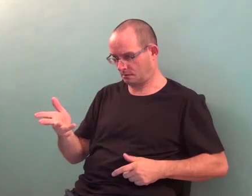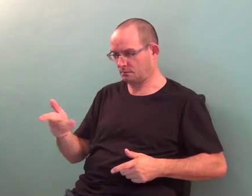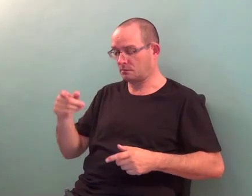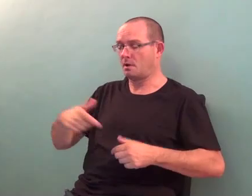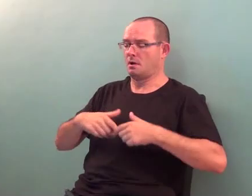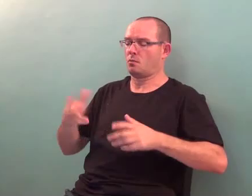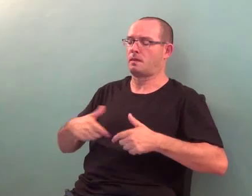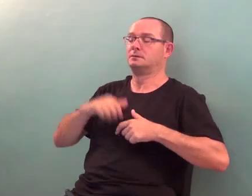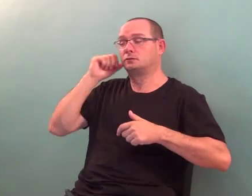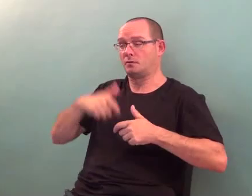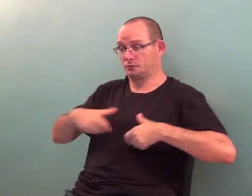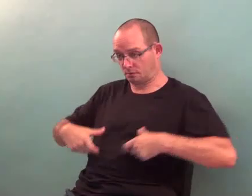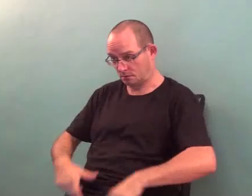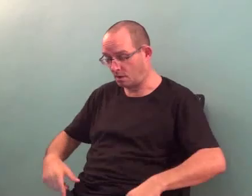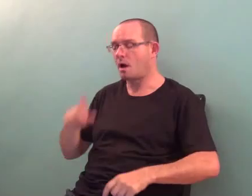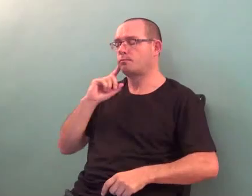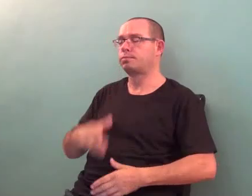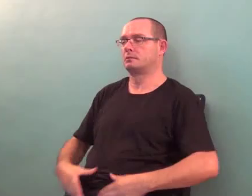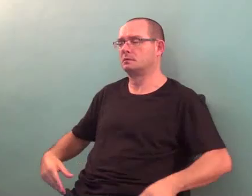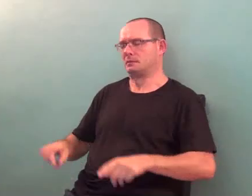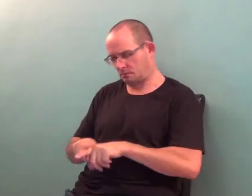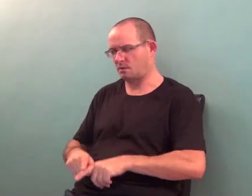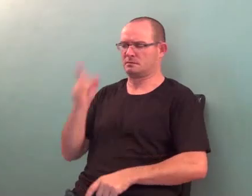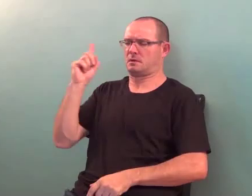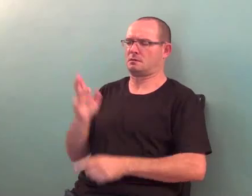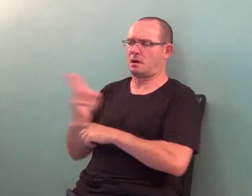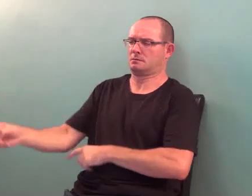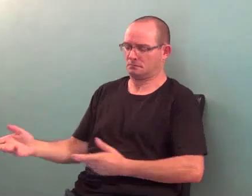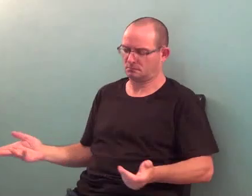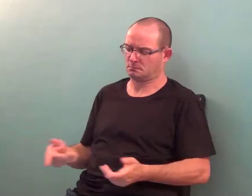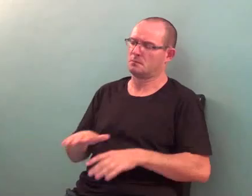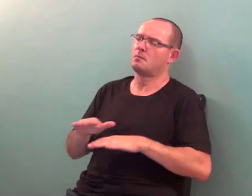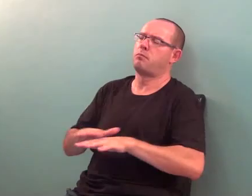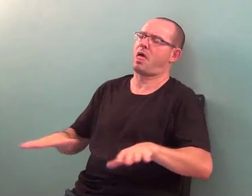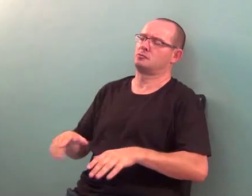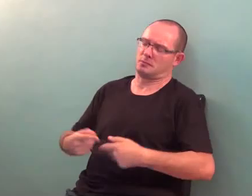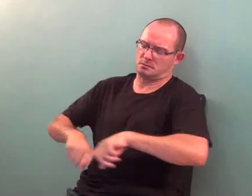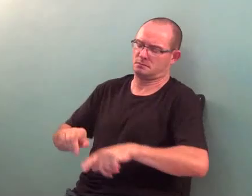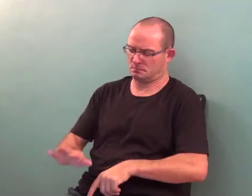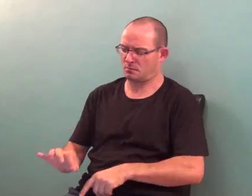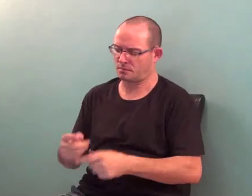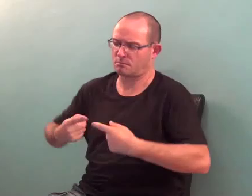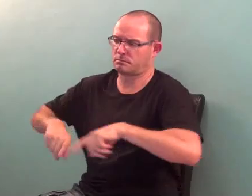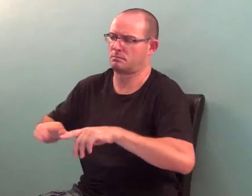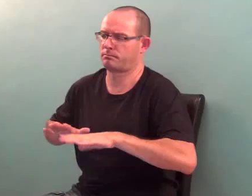Wiesz, dziewczyny w stroju kąpielowym, a mężczyźni w kąpielówkach mają zakaz wchodzenia na basen.